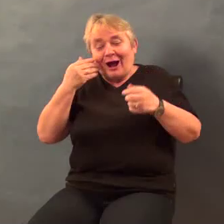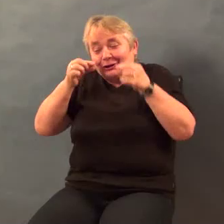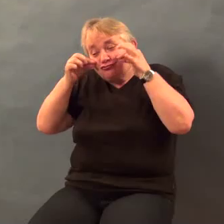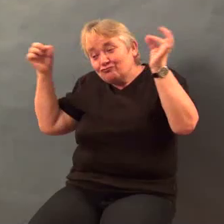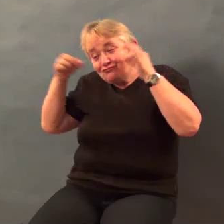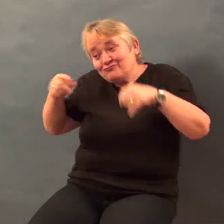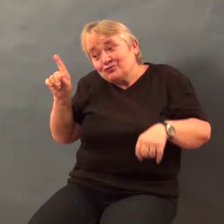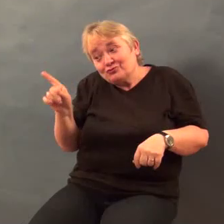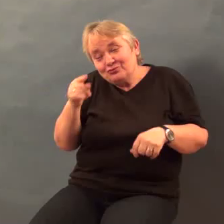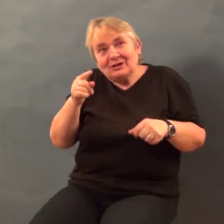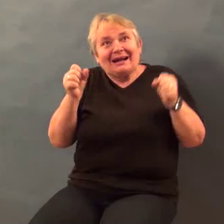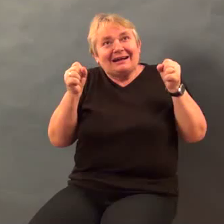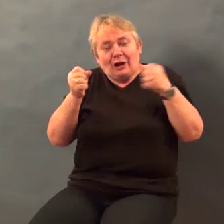Kot był zadowolony i patrzył na huśtającego się ptaszka.